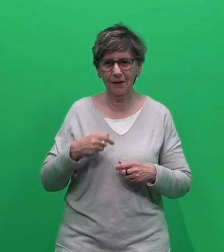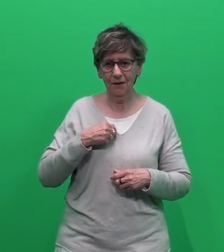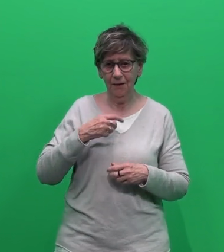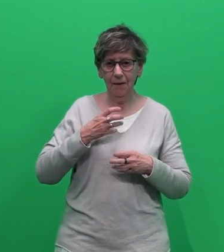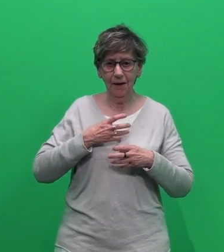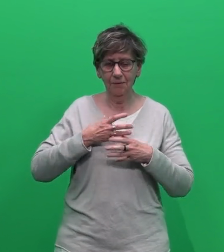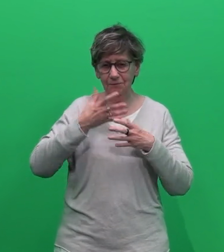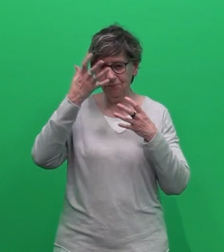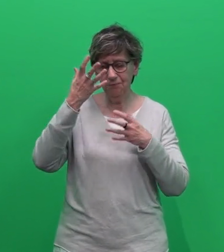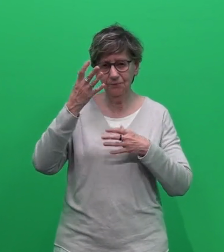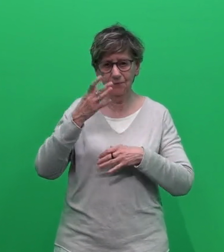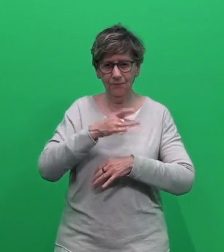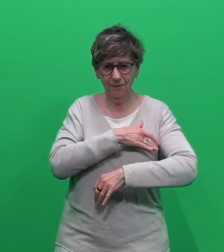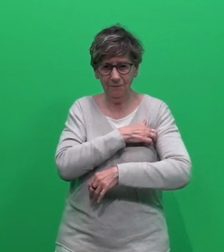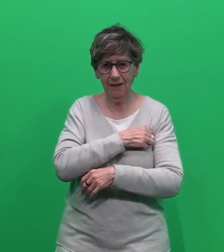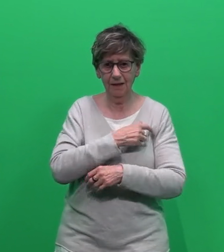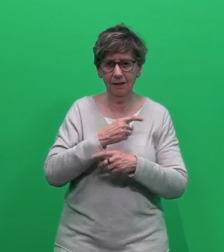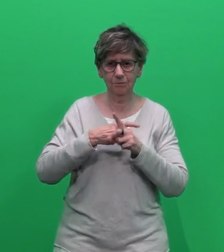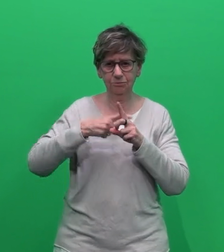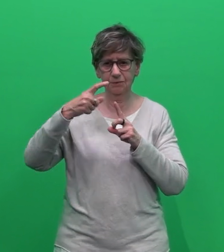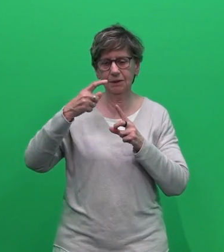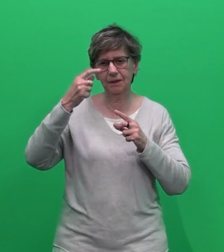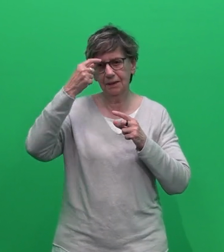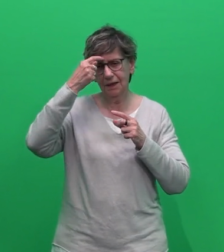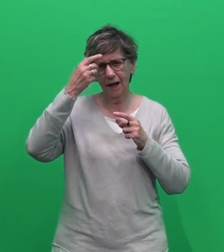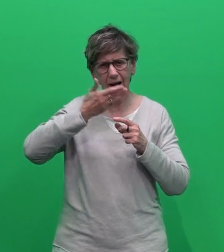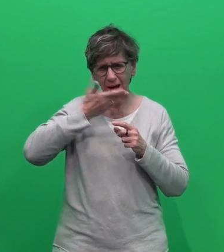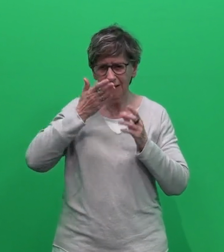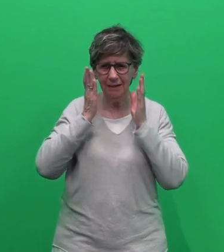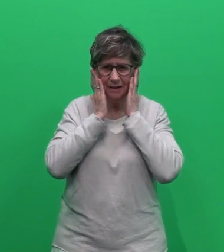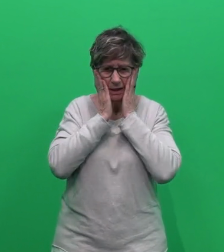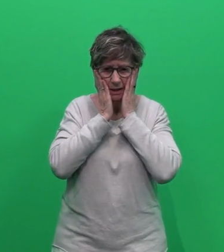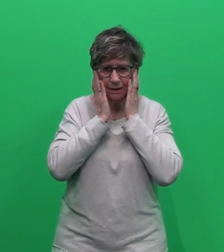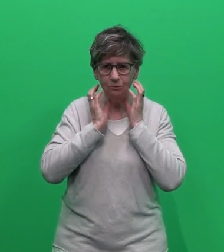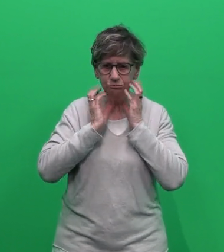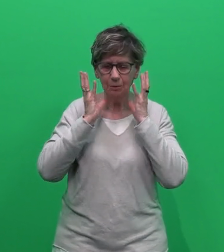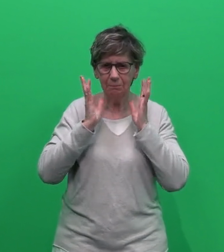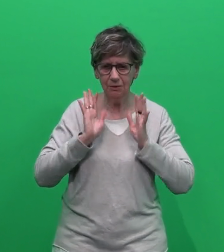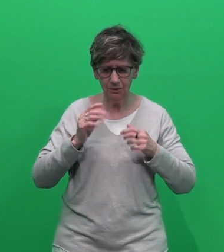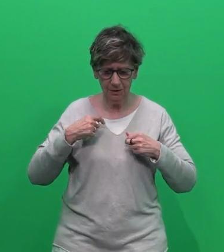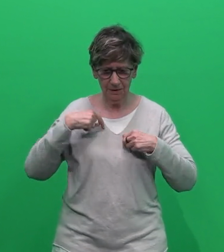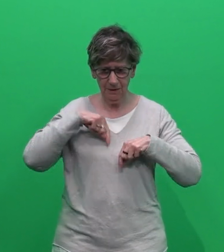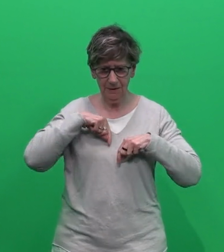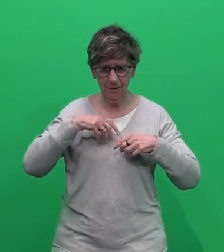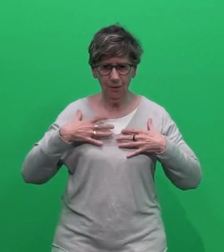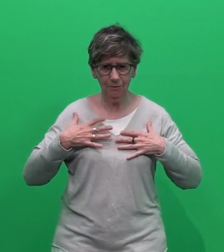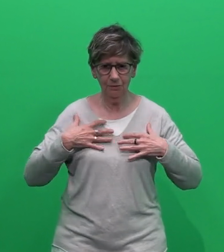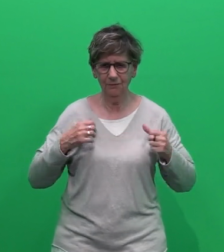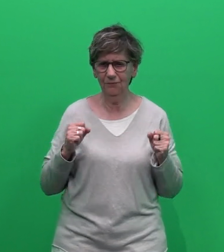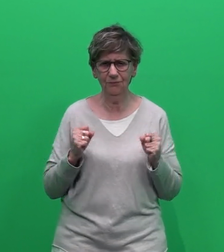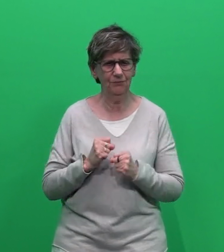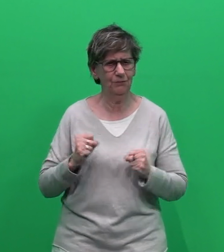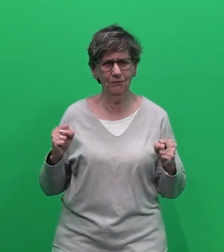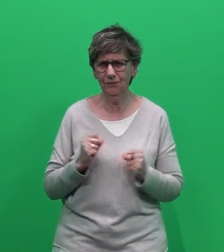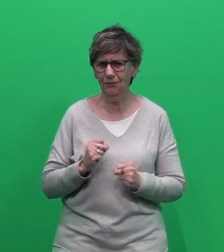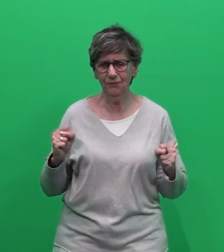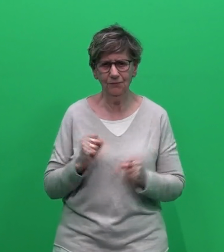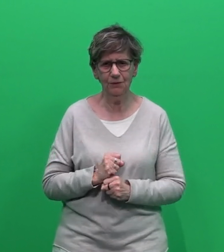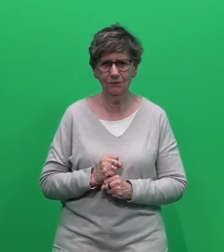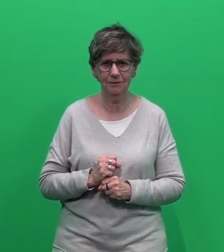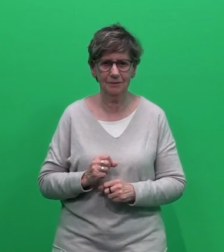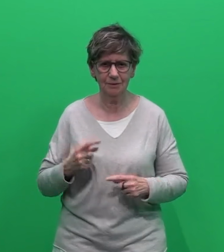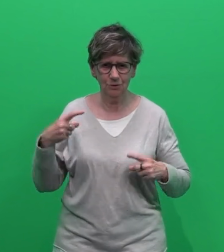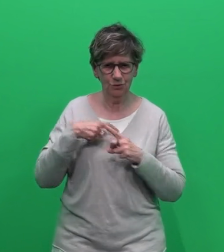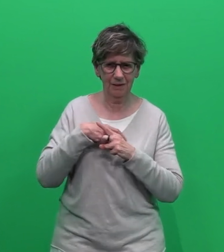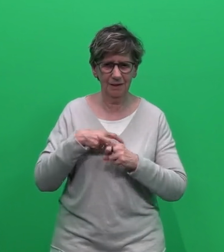M'ha pujat la calor, tinc febre, ha pujat la temperatura. Tinc el front i la cara calenta, però per dins tinc molt de fred, tinc sensacions contràries.